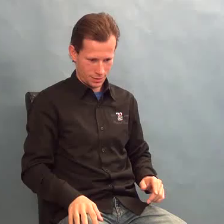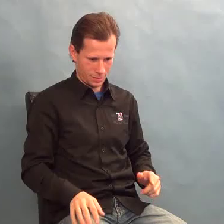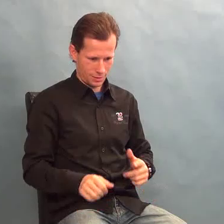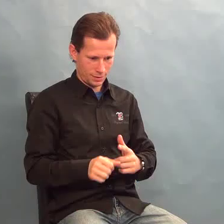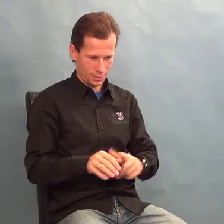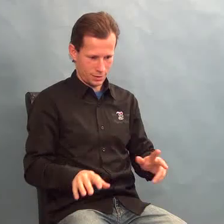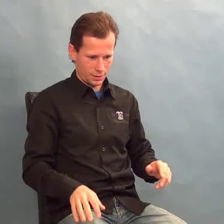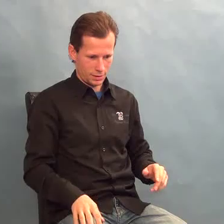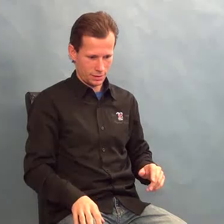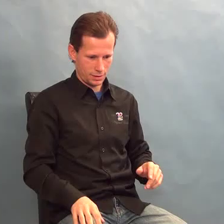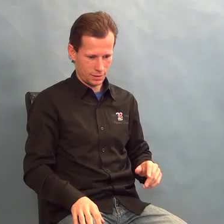Dwudziestego ósmego...